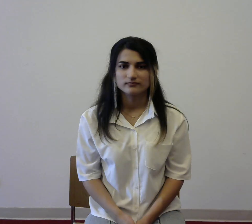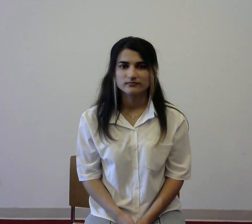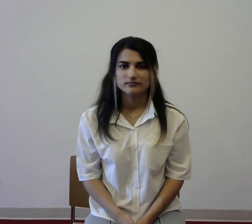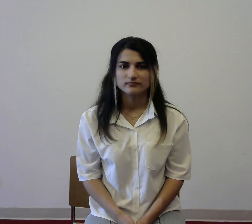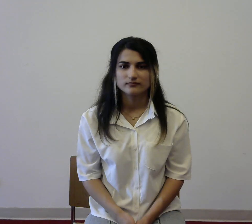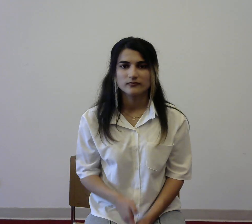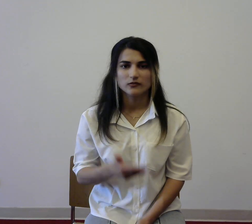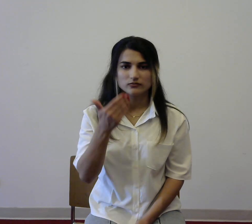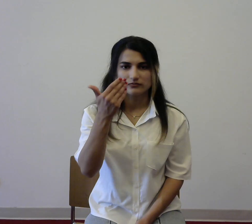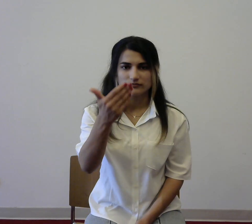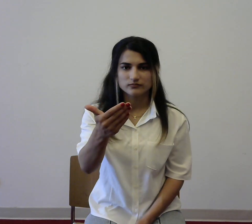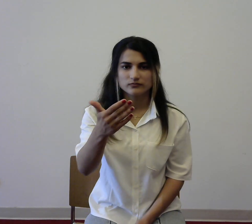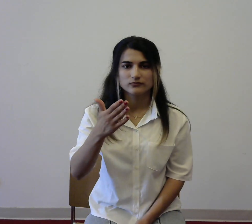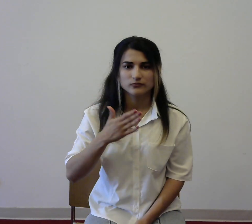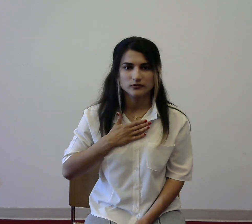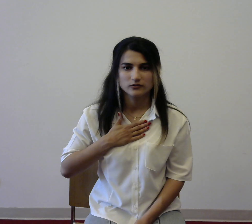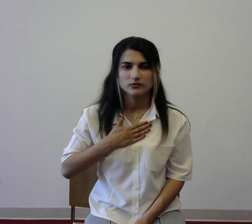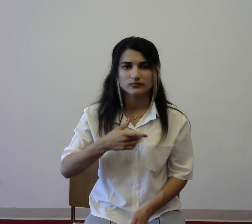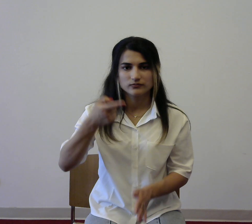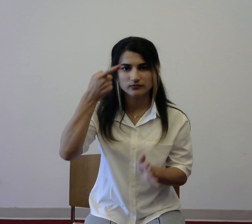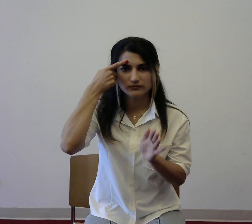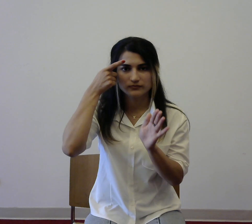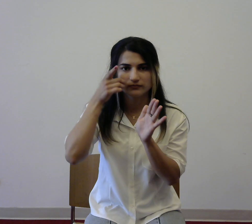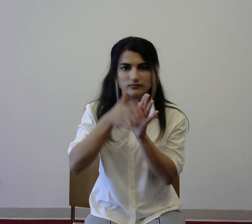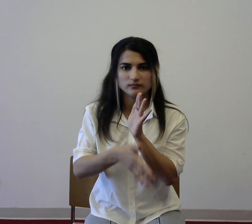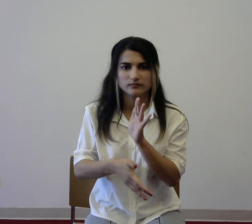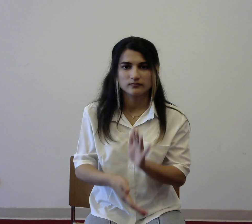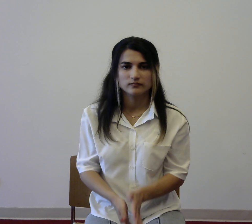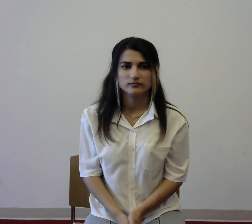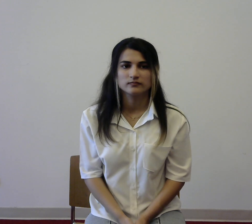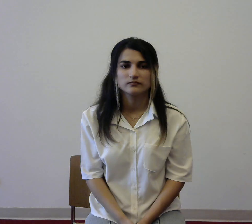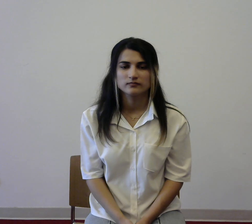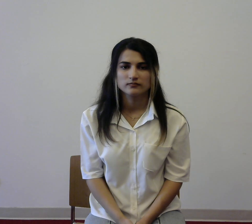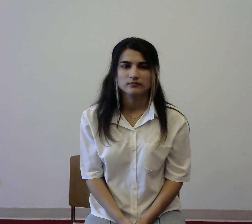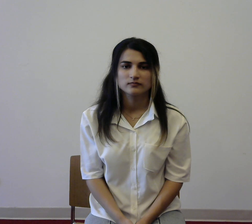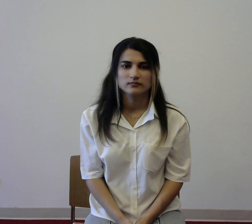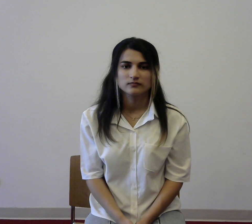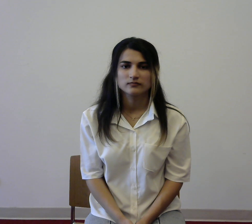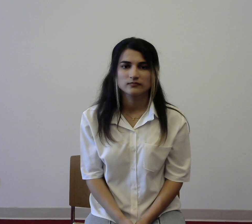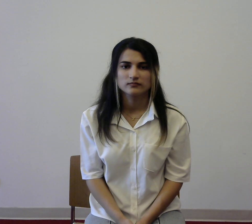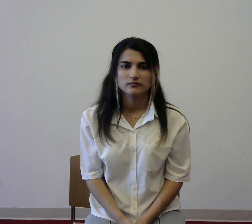Siz məni başa düşürsüz?